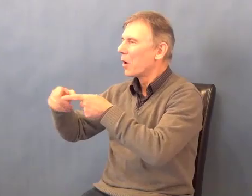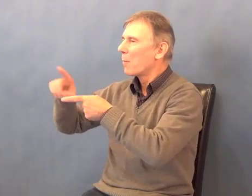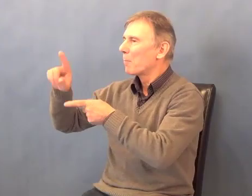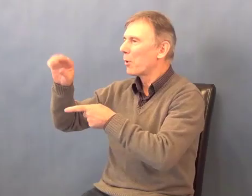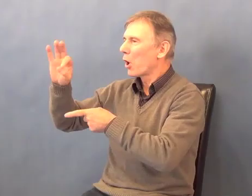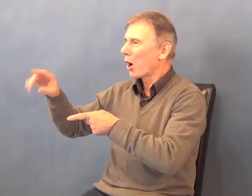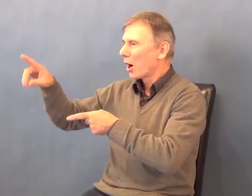Ulica *niejasne*